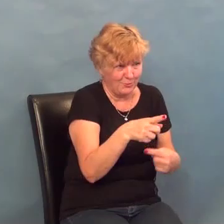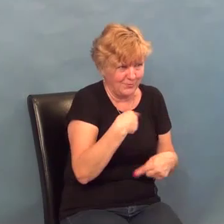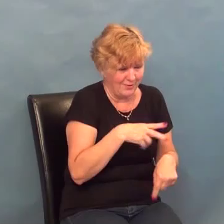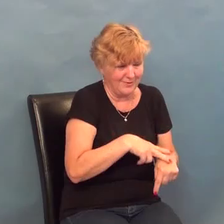Pasują.